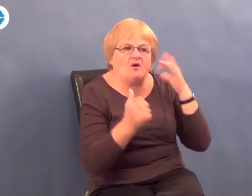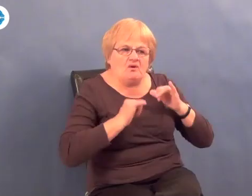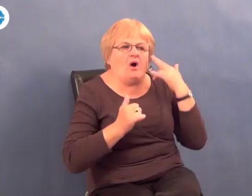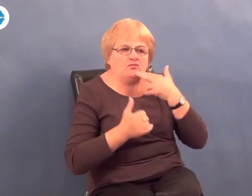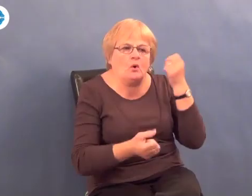Głuchym jest trudniej.